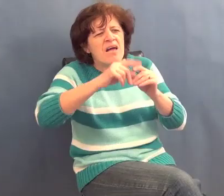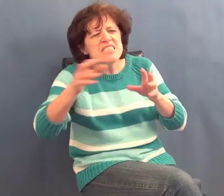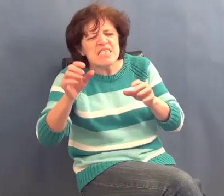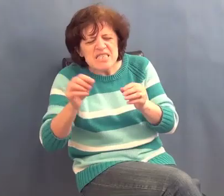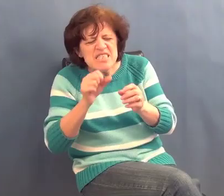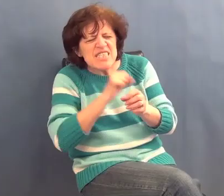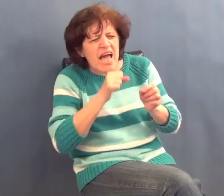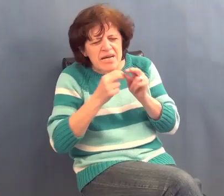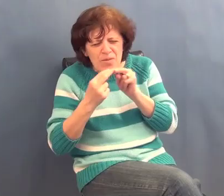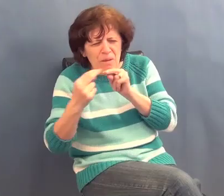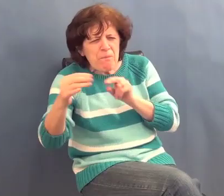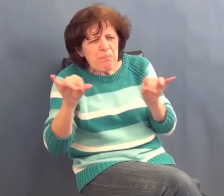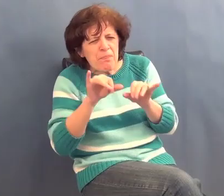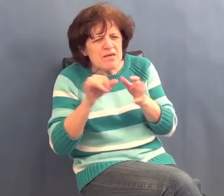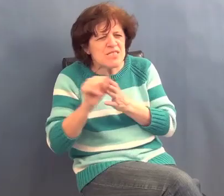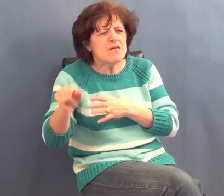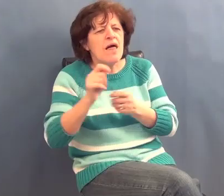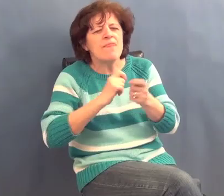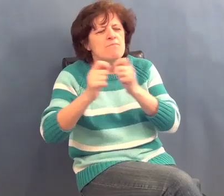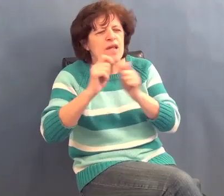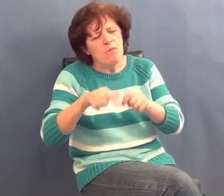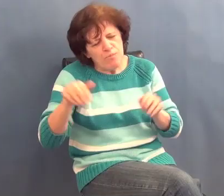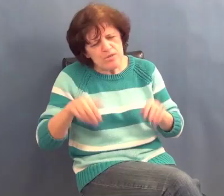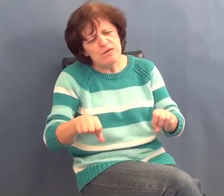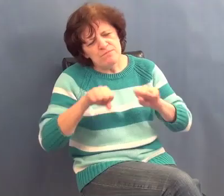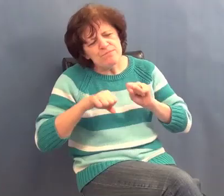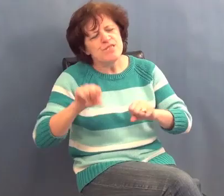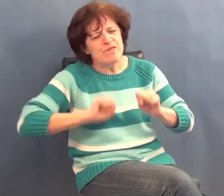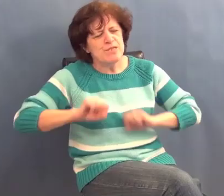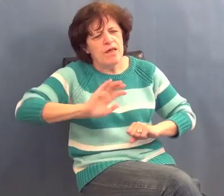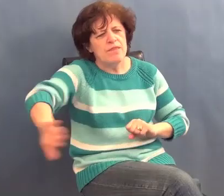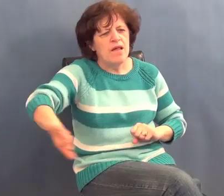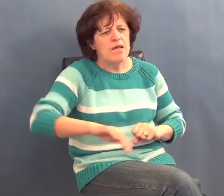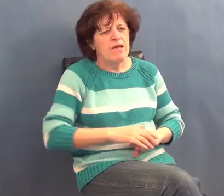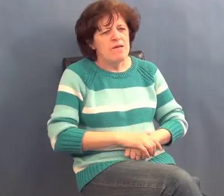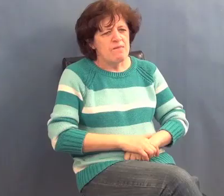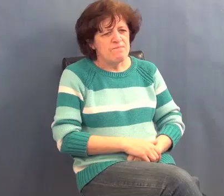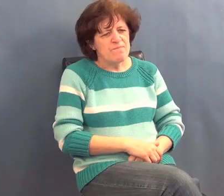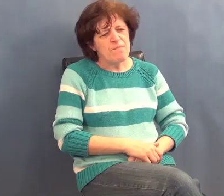Ale stare tory są lipne, można tylko do ćwiczeń wykorzystać.